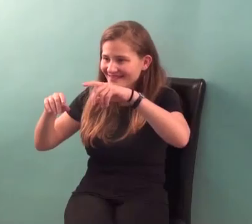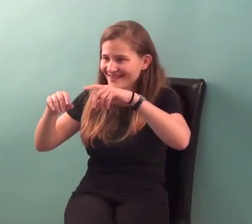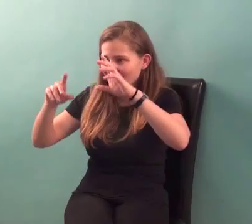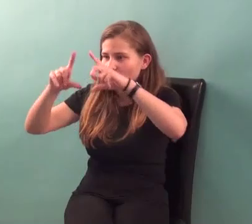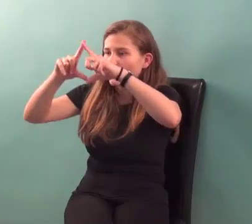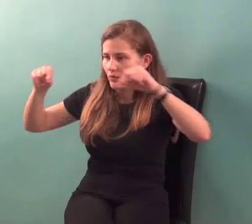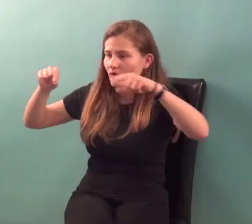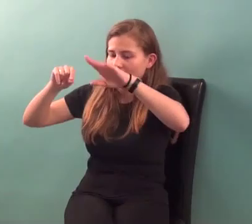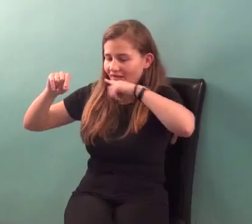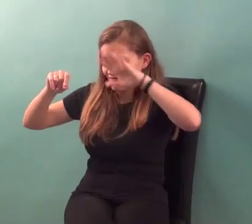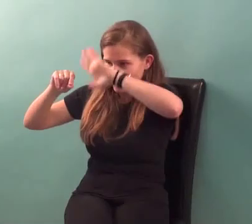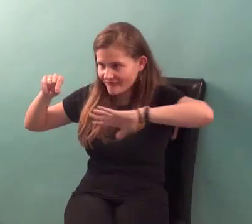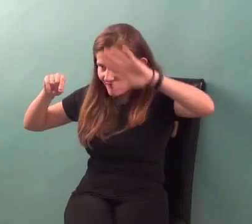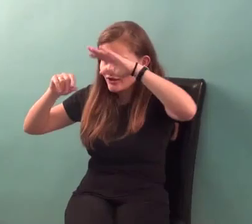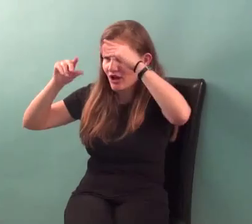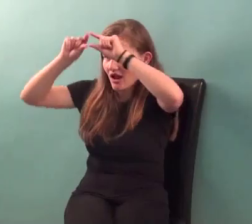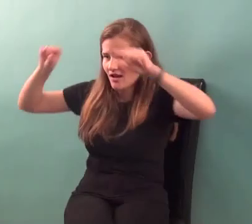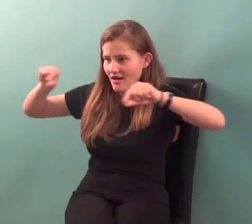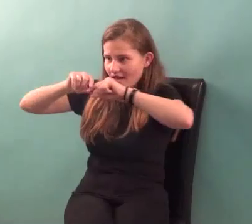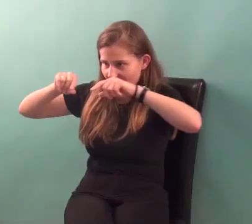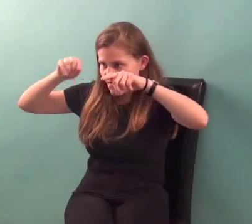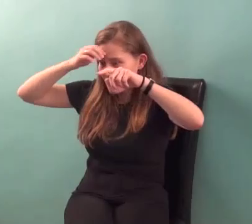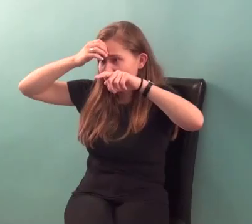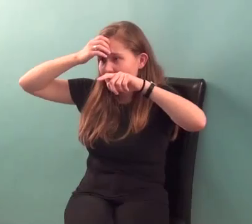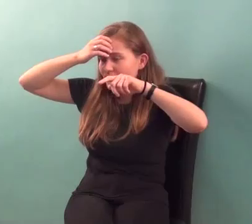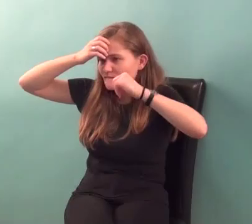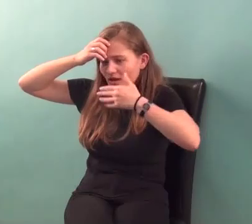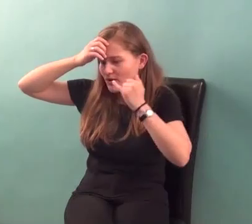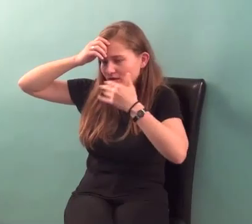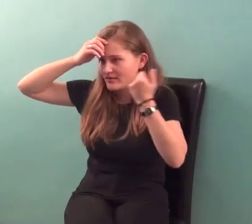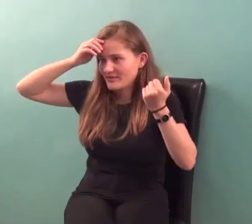Czarny trójkąt na czerwonym tle, nie ma żółtego.